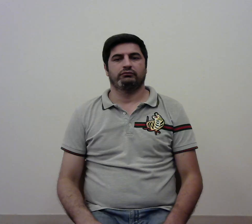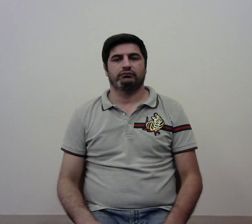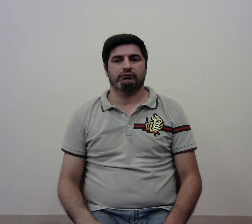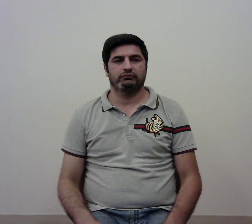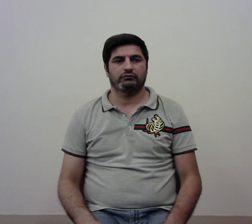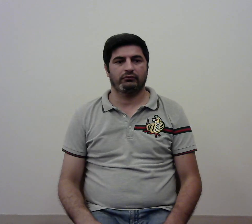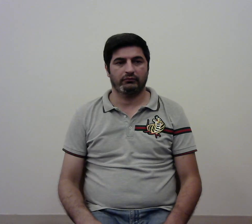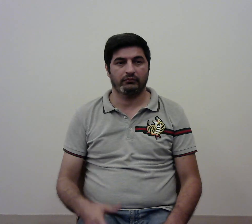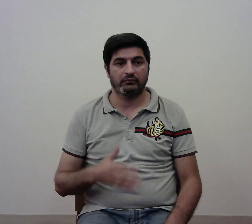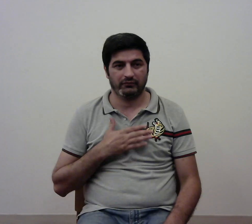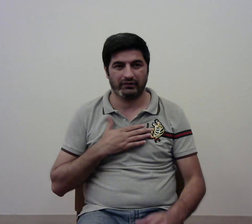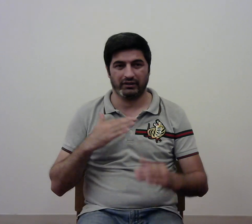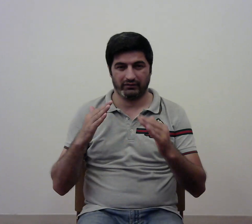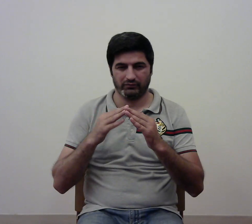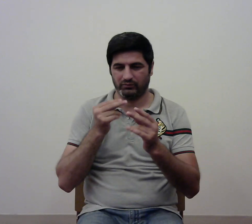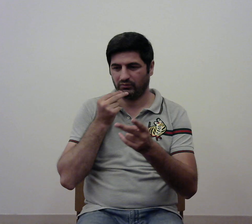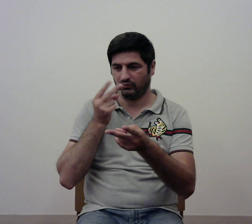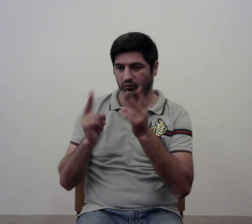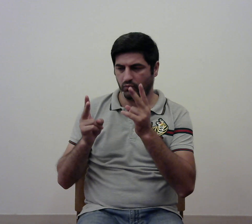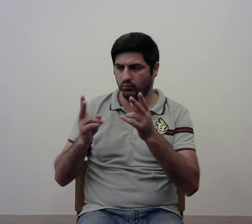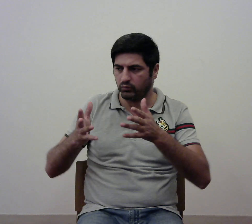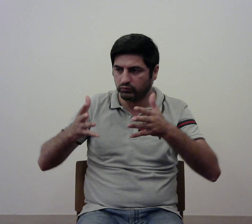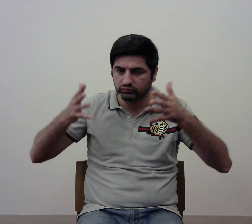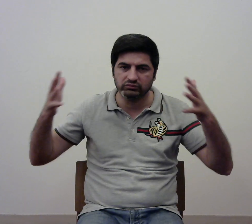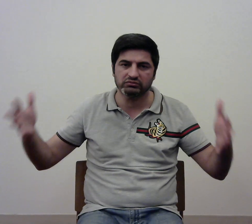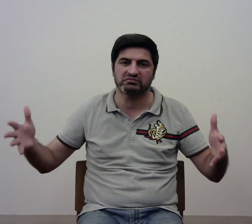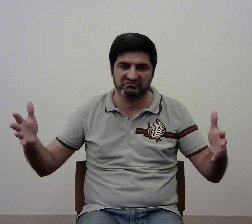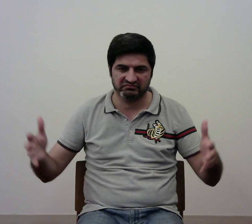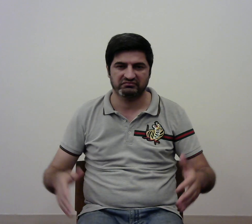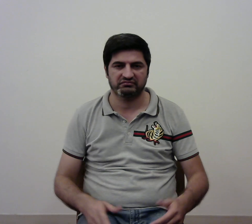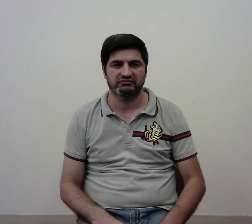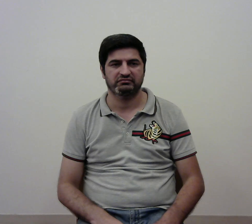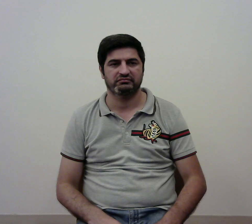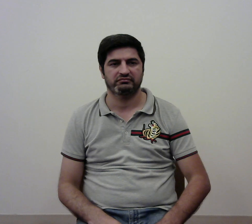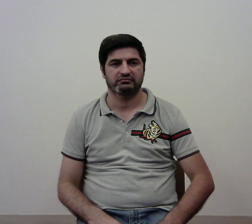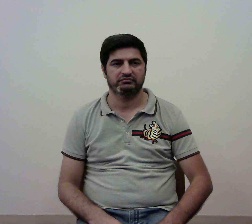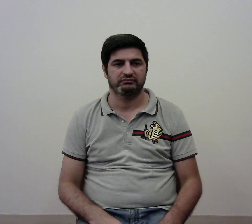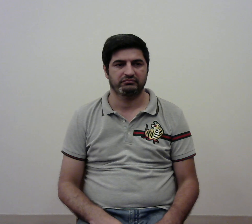Mənim evimin mətbəxi genişdir